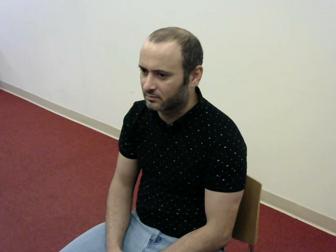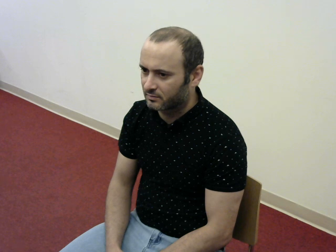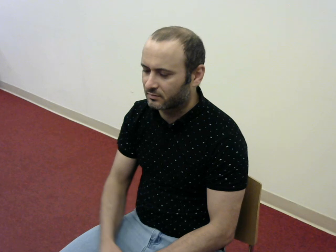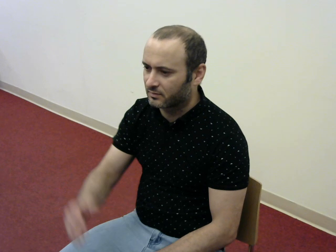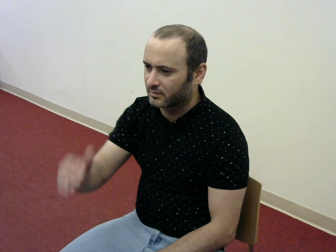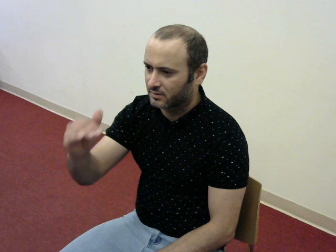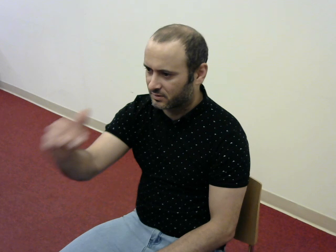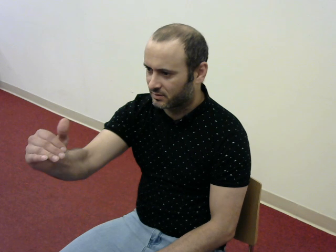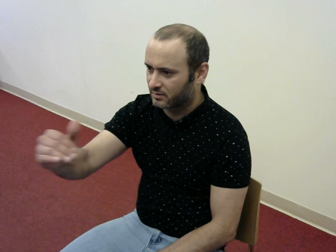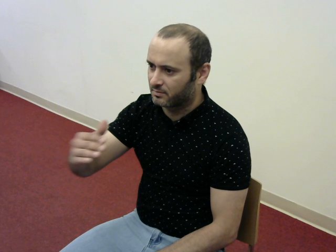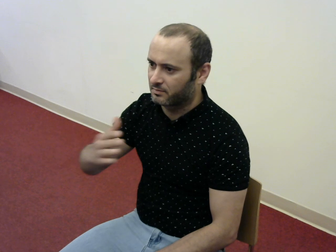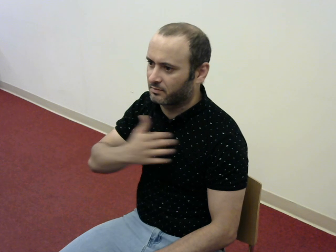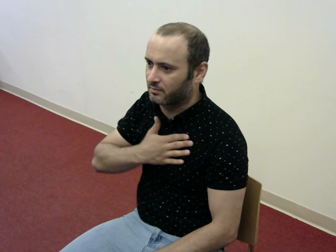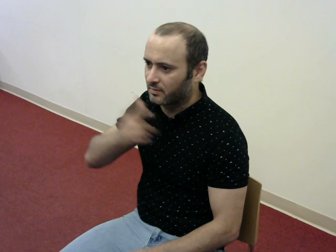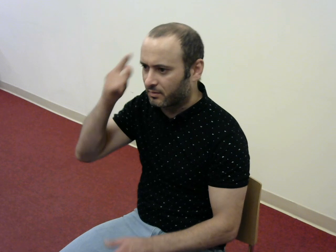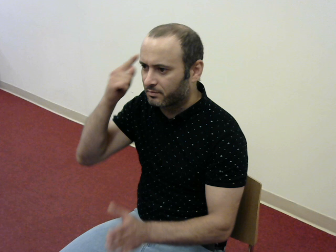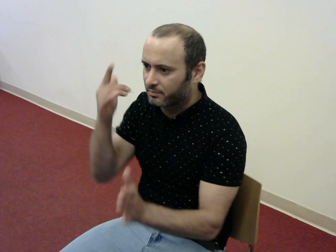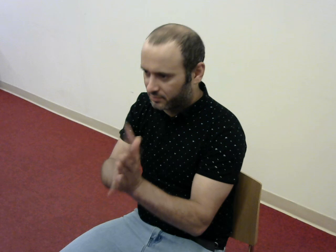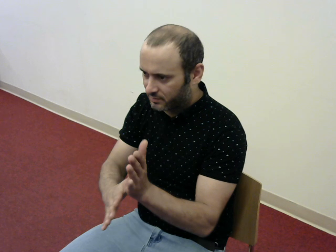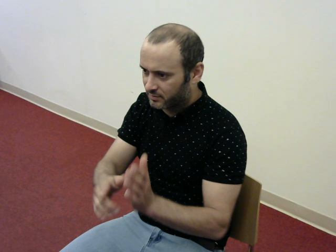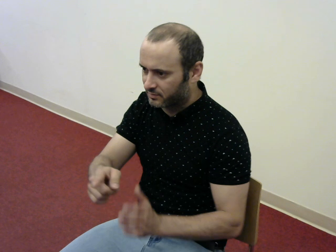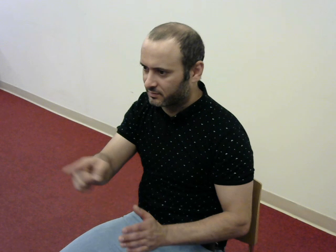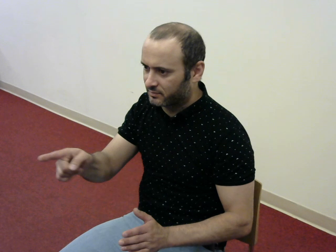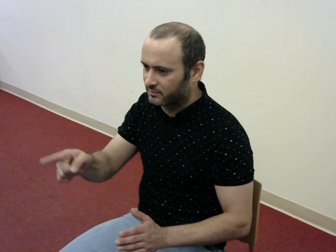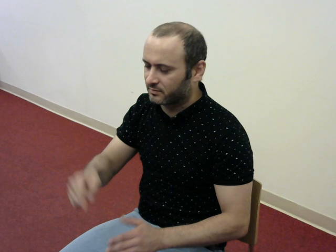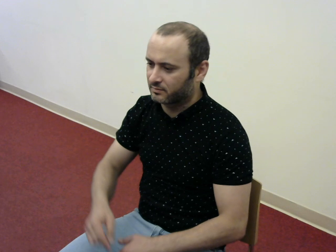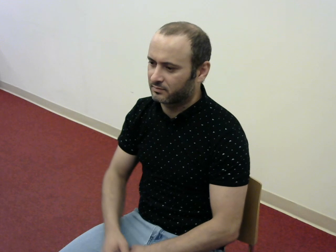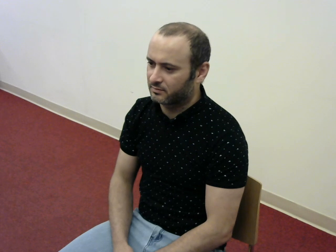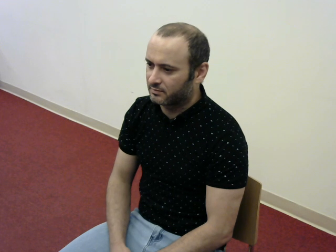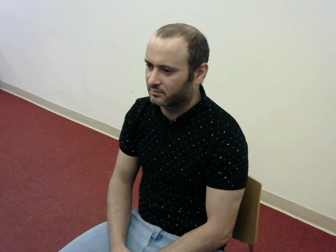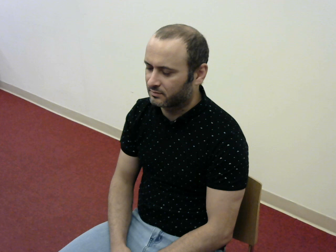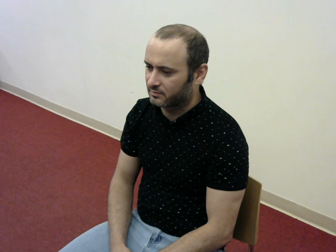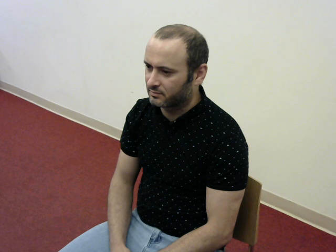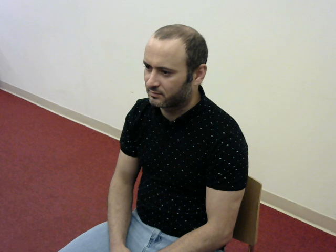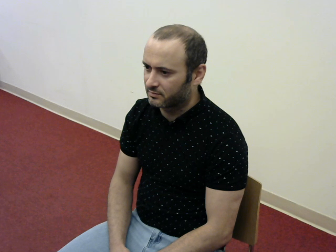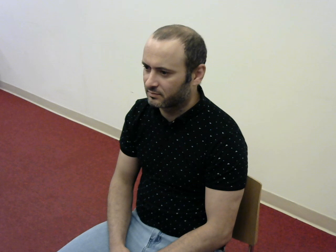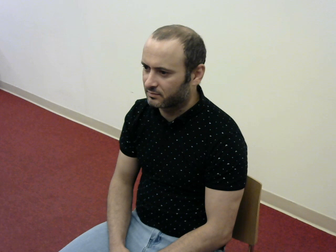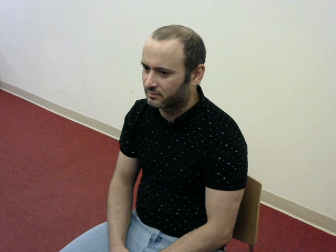Siz məni başa düşürsüz?